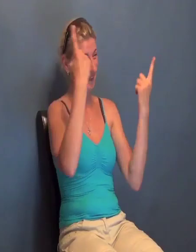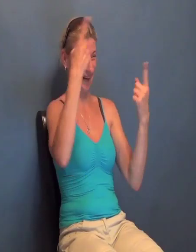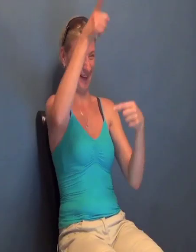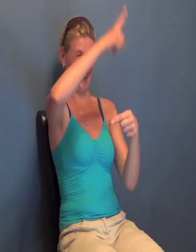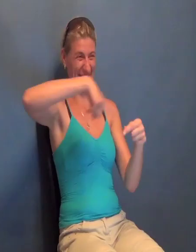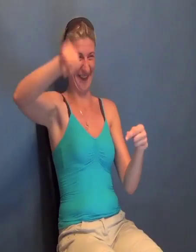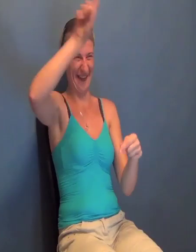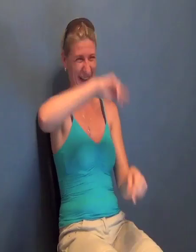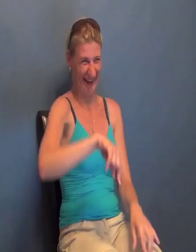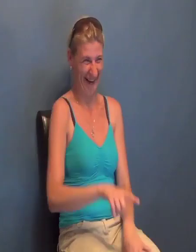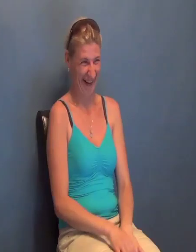Jest okrągły znak zakazu.